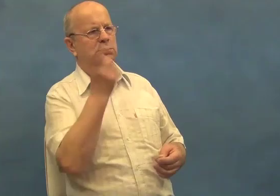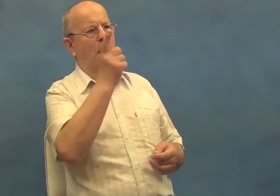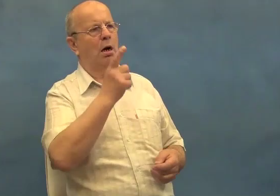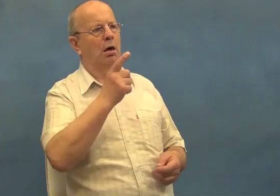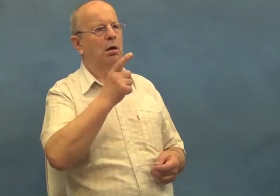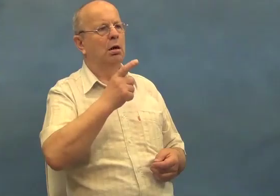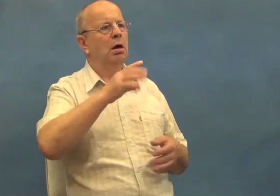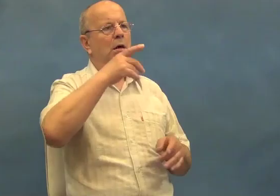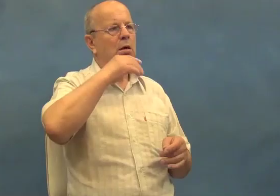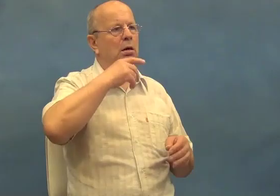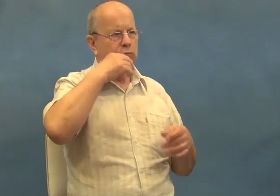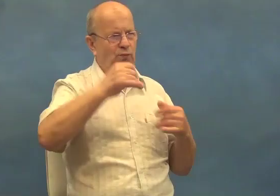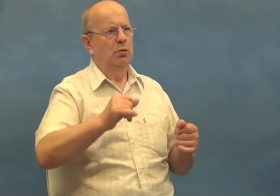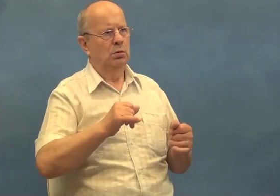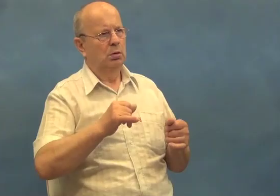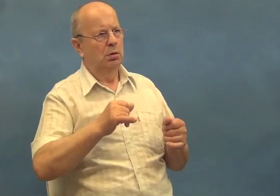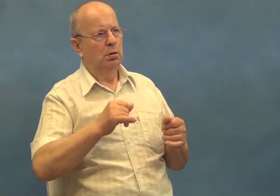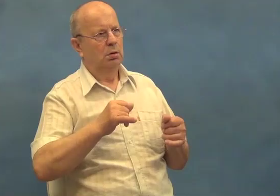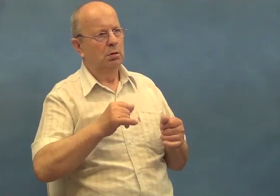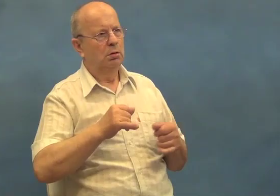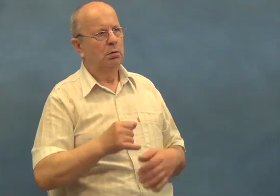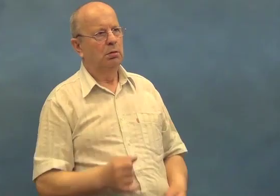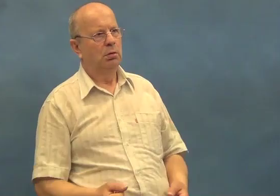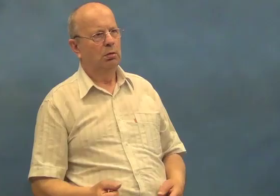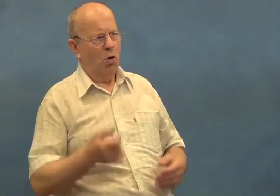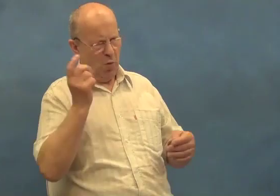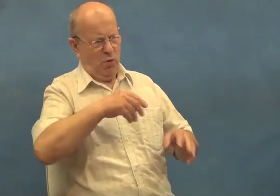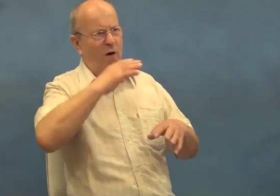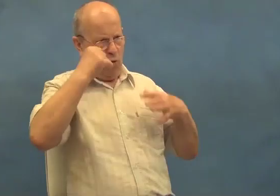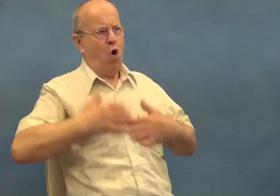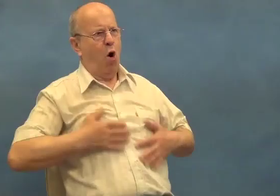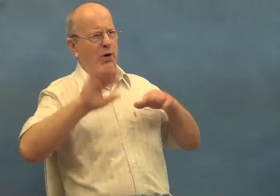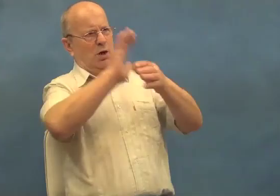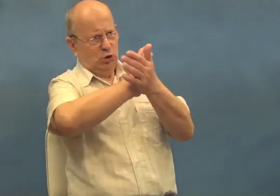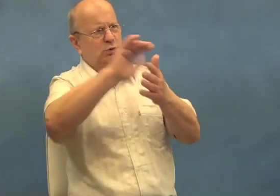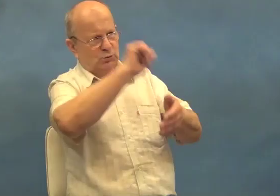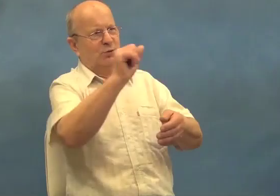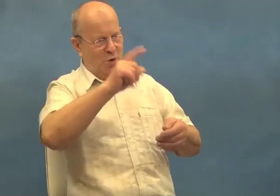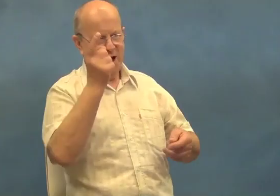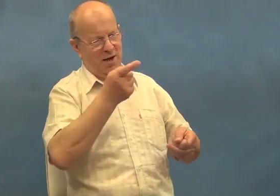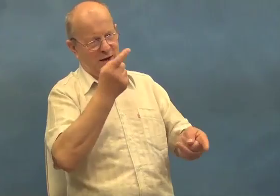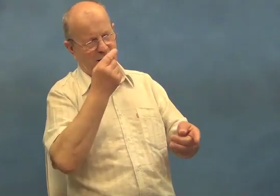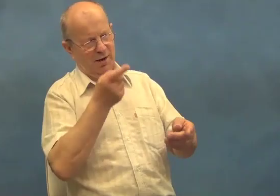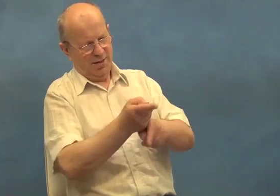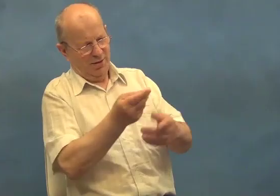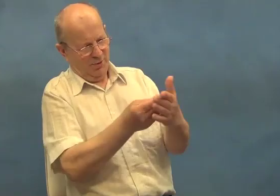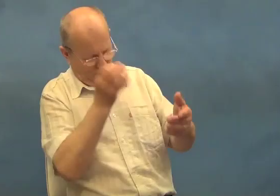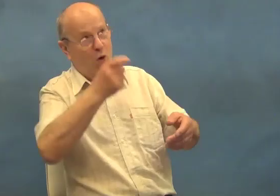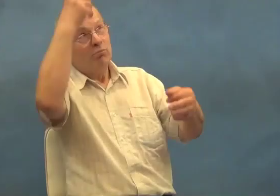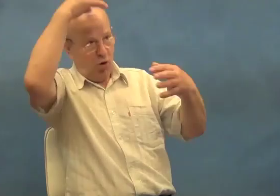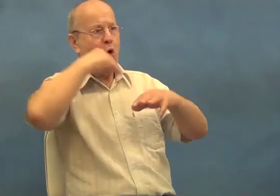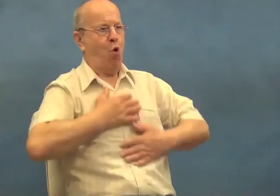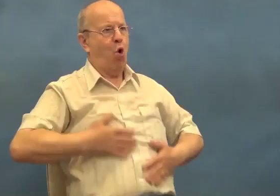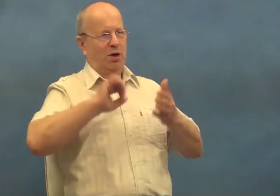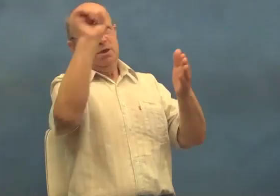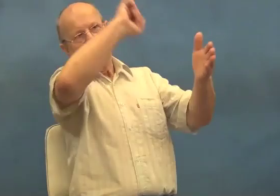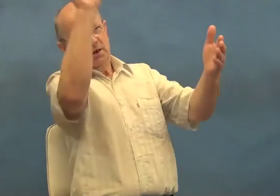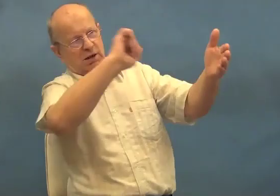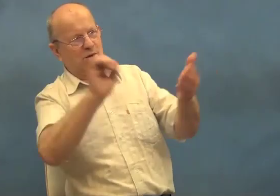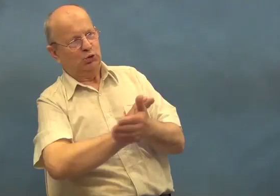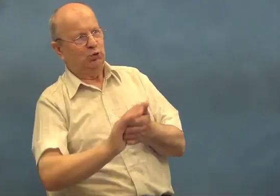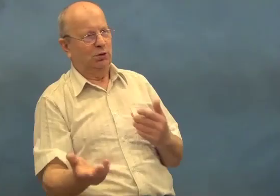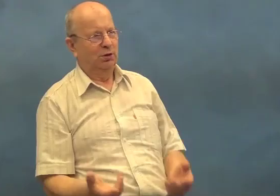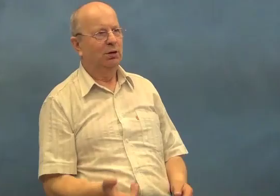Zakaz... wodą przecież można umyć, żeby był czysty, na rysunku jest pokazane dokuczanie, konie muszą być czyste.